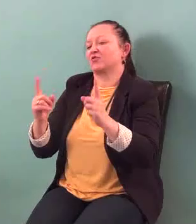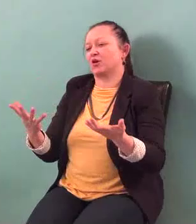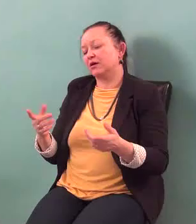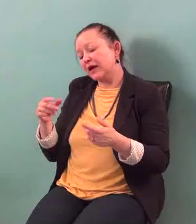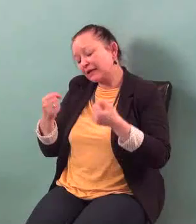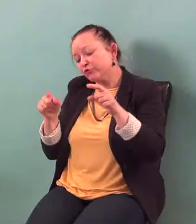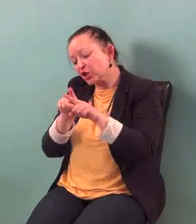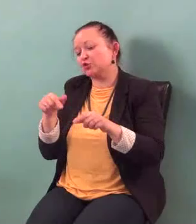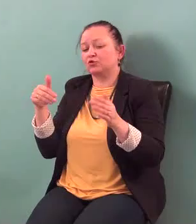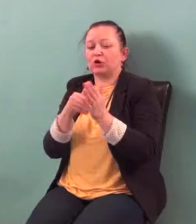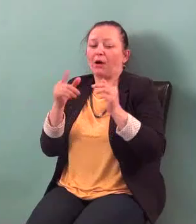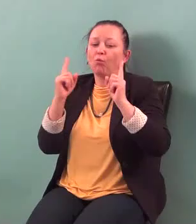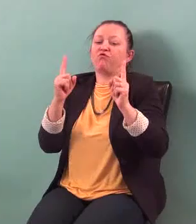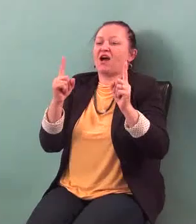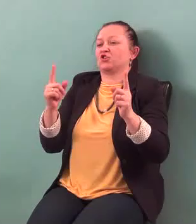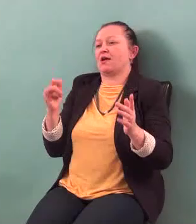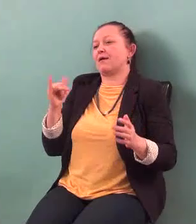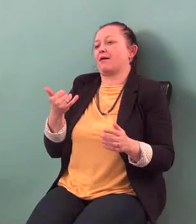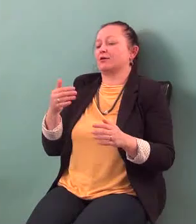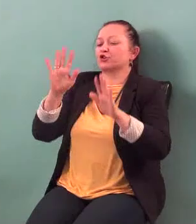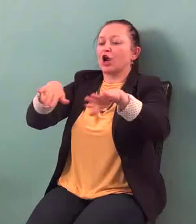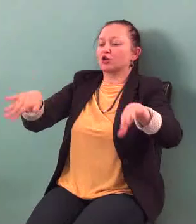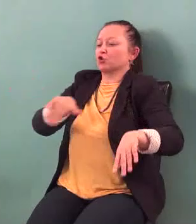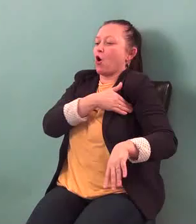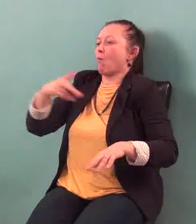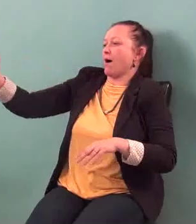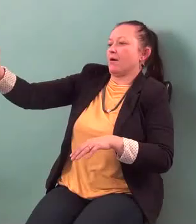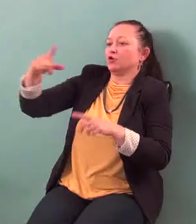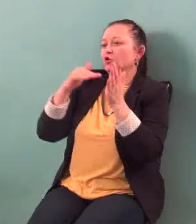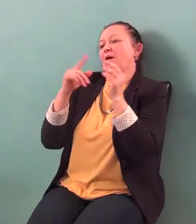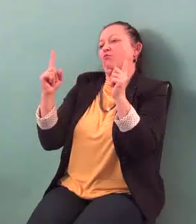Kierowcy samochodów też muszą uważać na dzieci biegające do szkoły, muszą być ostrożni.